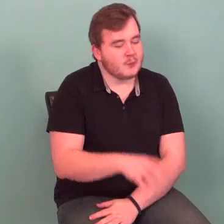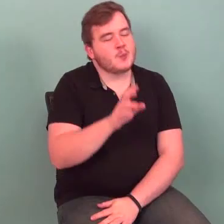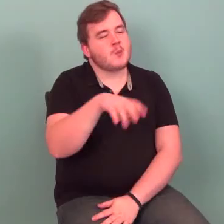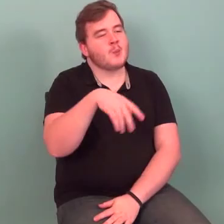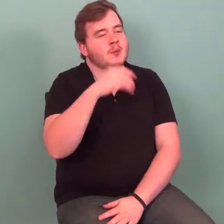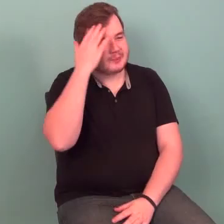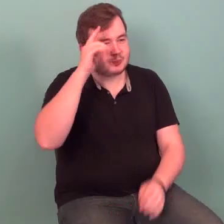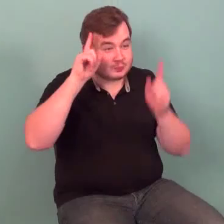Wiesz, Myszka Miki.